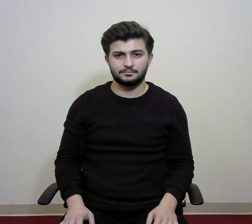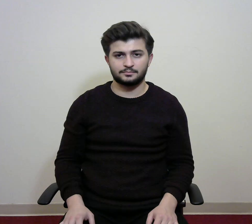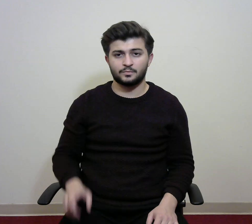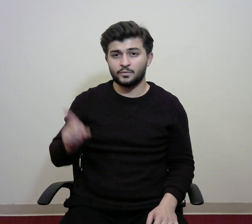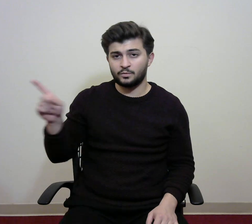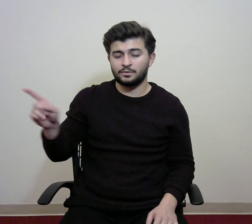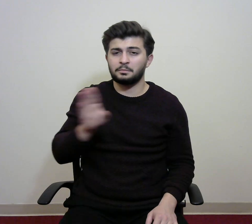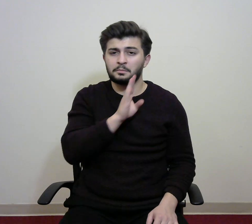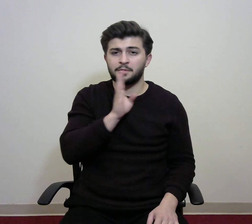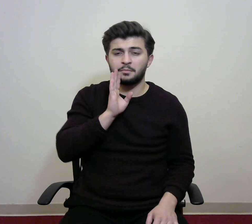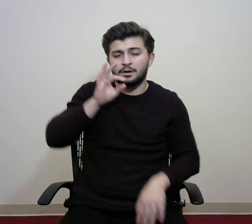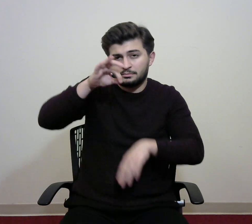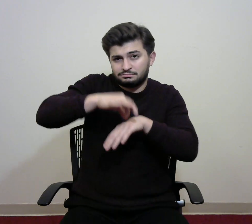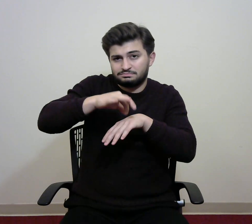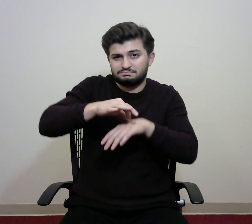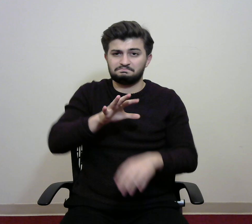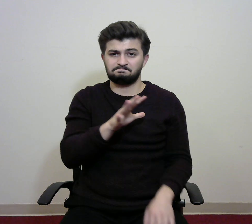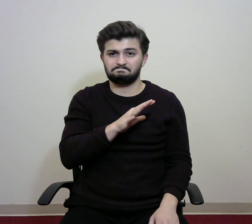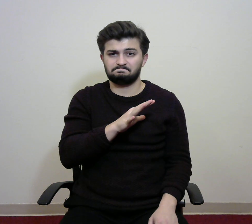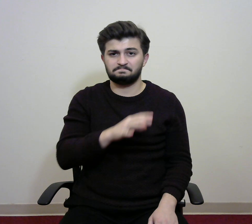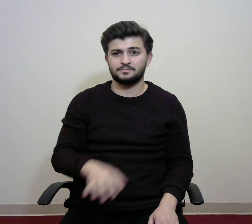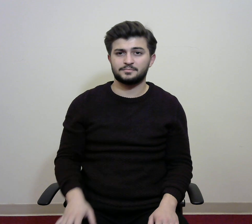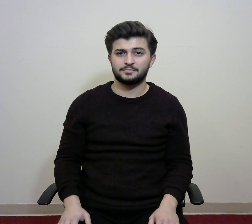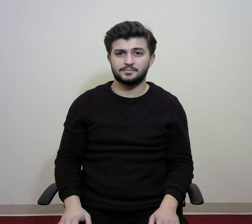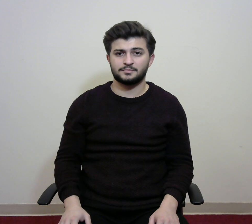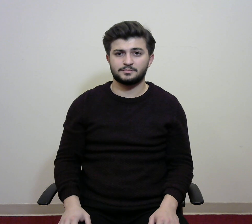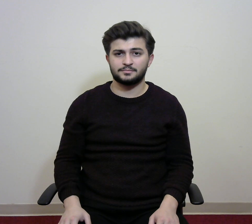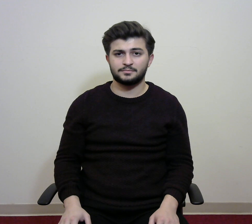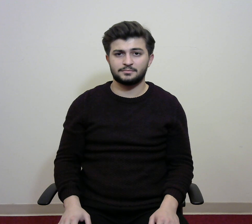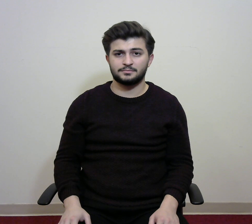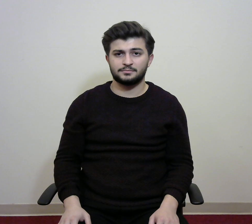Onun anası xəstələnmişdi